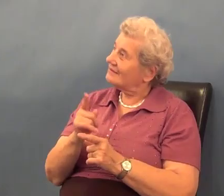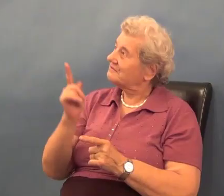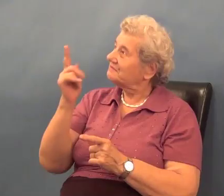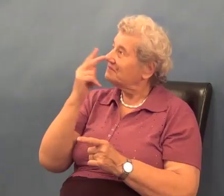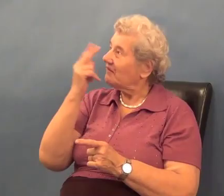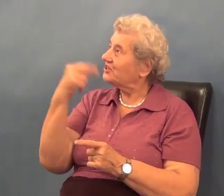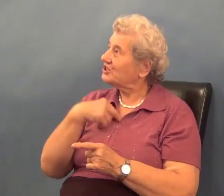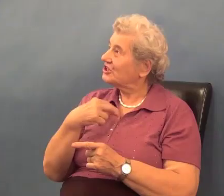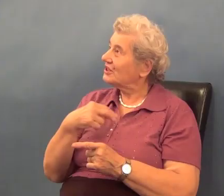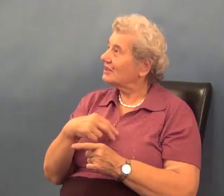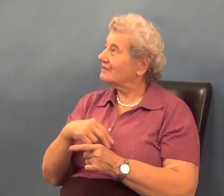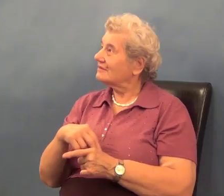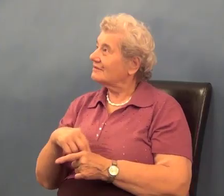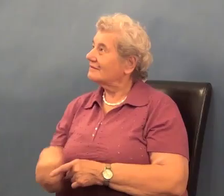Zauważa, że pan zbierający gruszki nie widzi go.